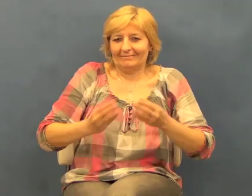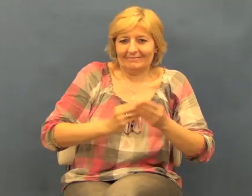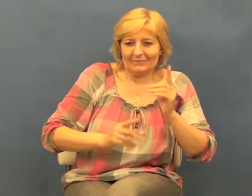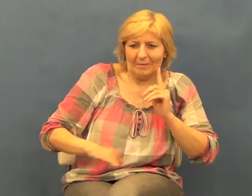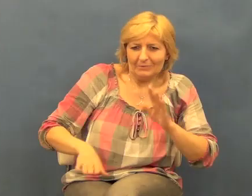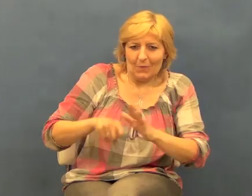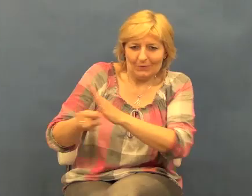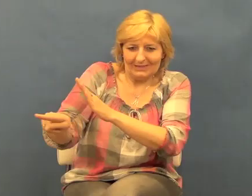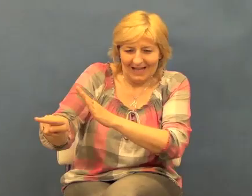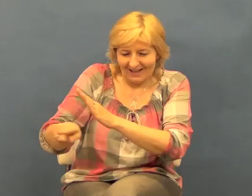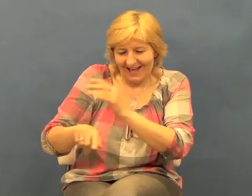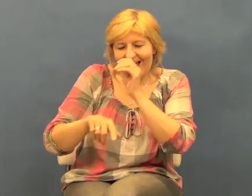Mały chłopiec uciekł.